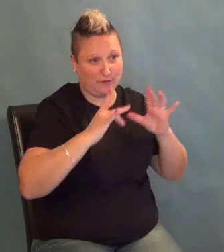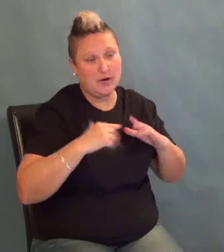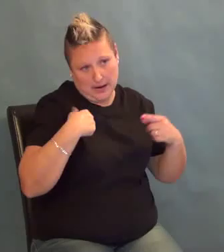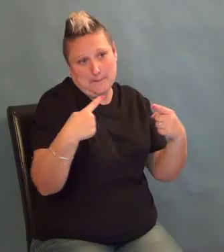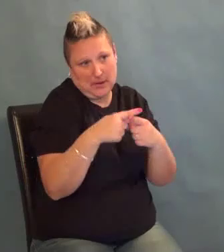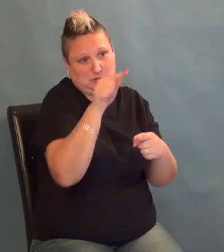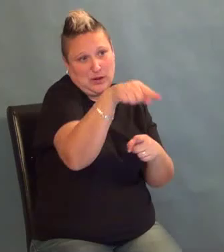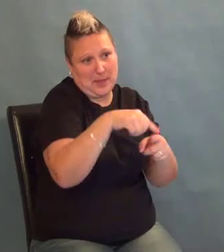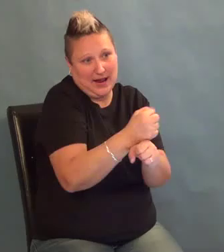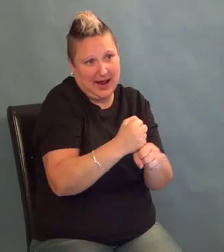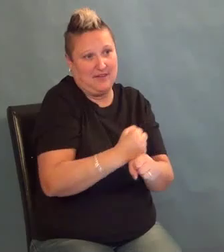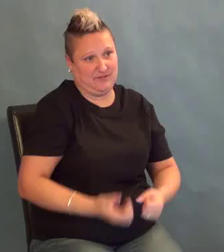Mnie pasuje przyjść do ciebie na kawę.